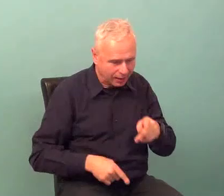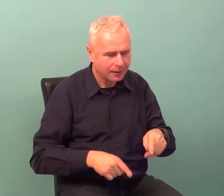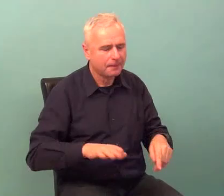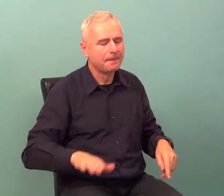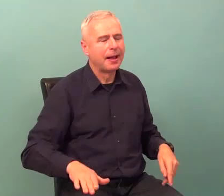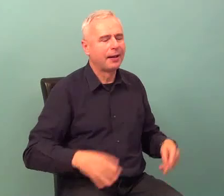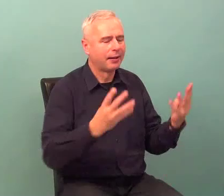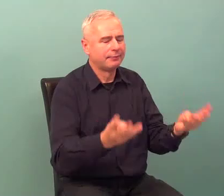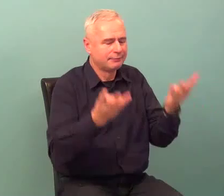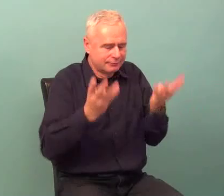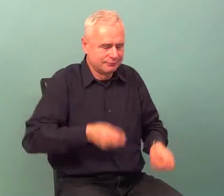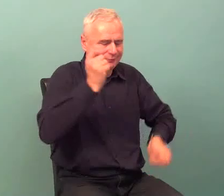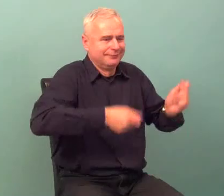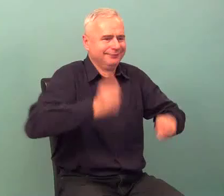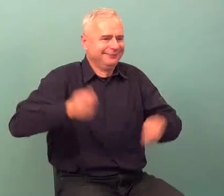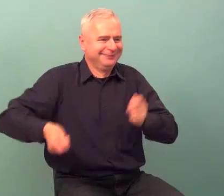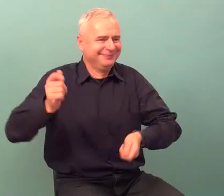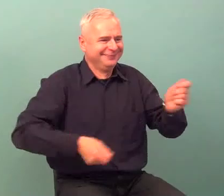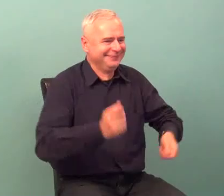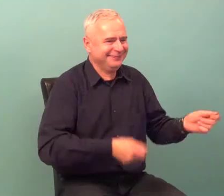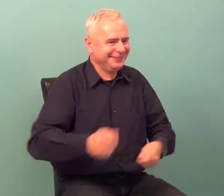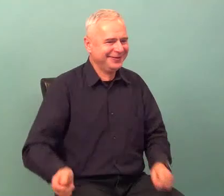Mały położył płot na ziemi i gra na nim jak na perkusji.